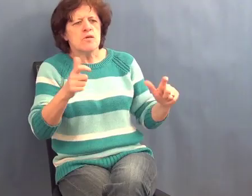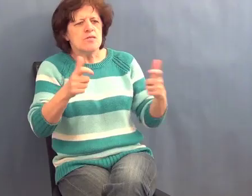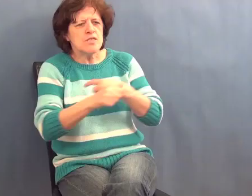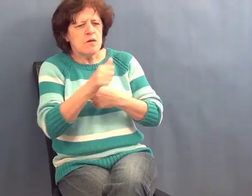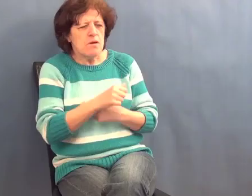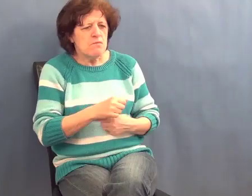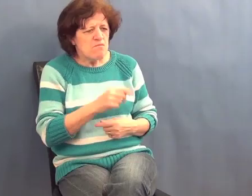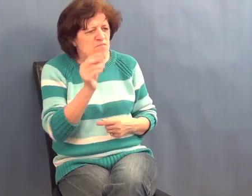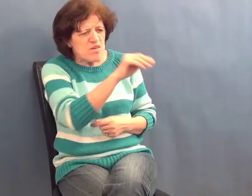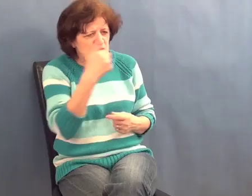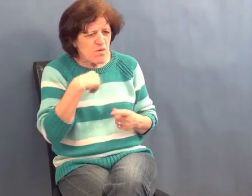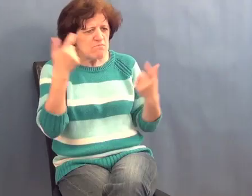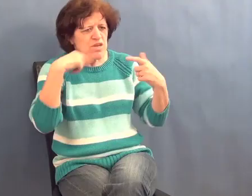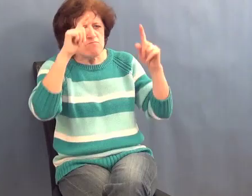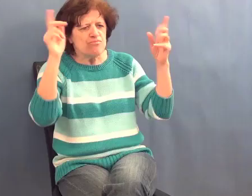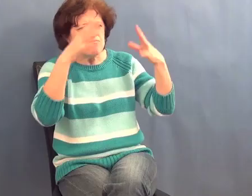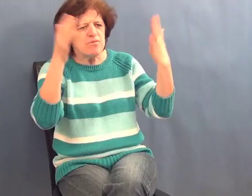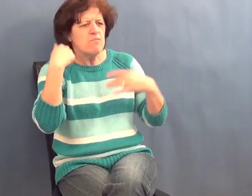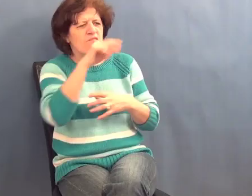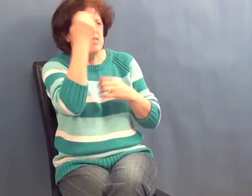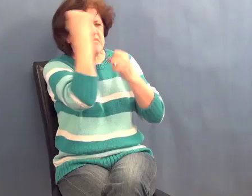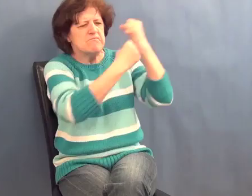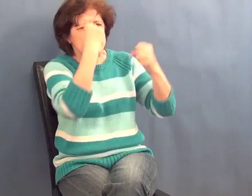Ktoś powiedział , że był alarm i strażak walił w drzwi, ale nikt nie usłyszał i nie otworzył.